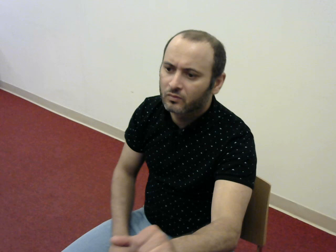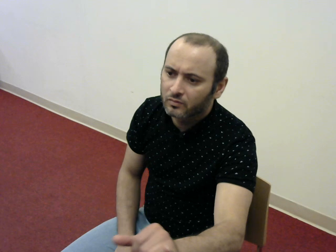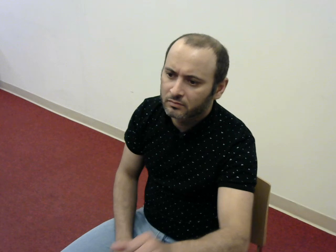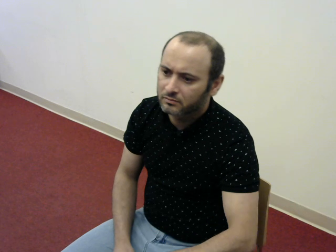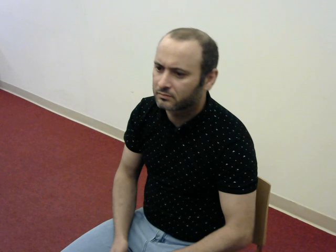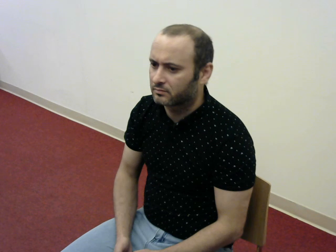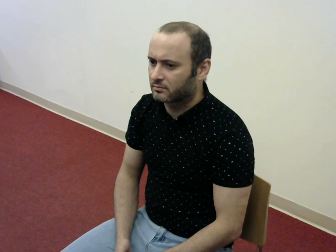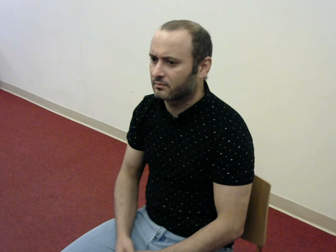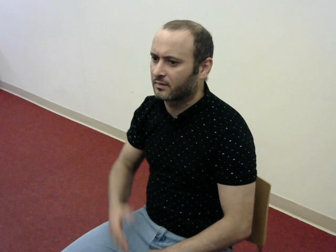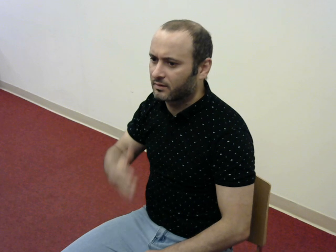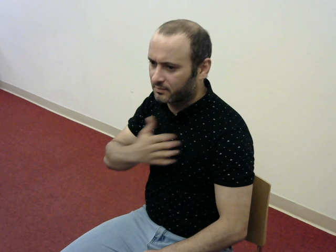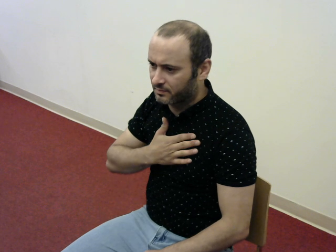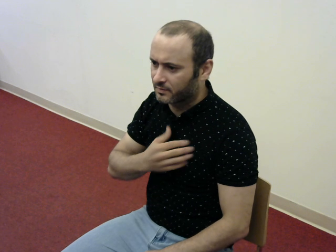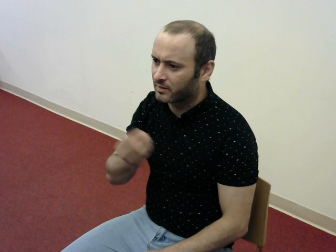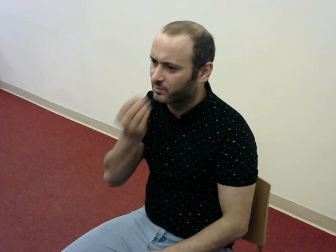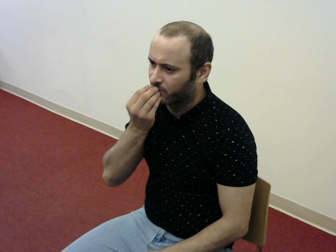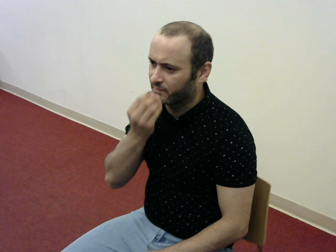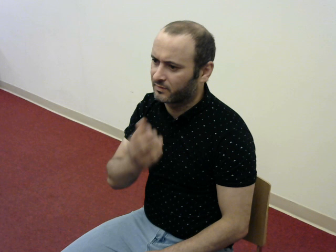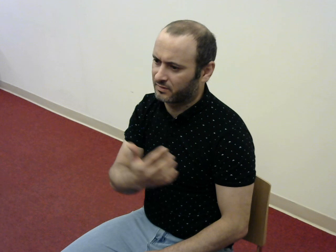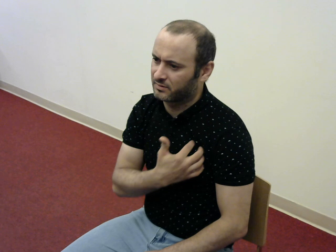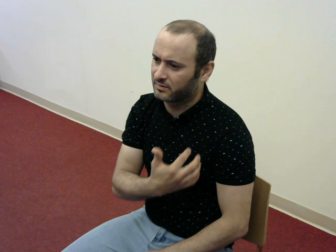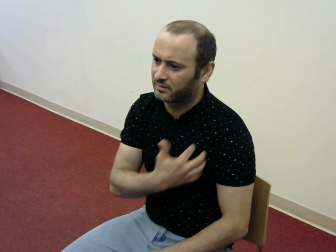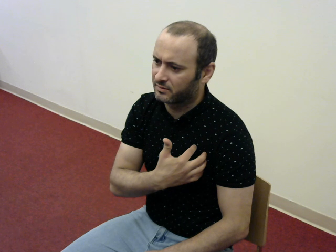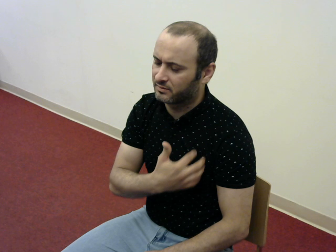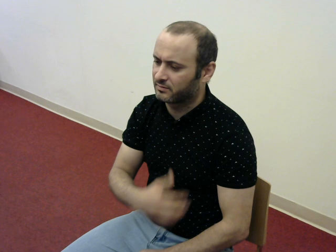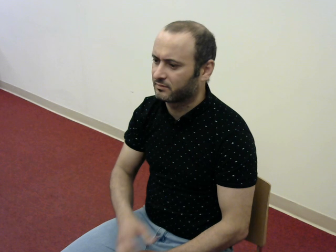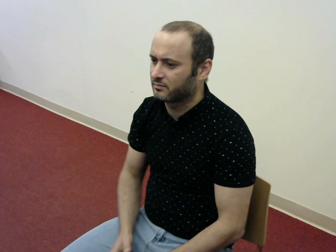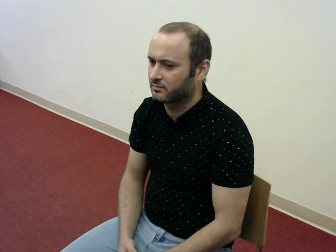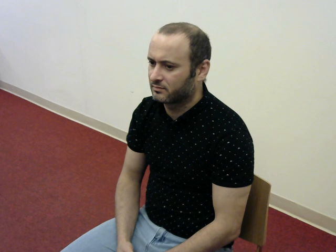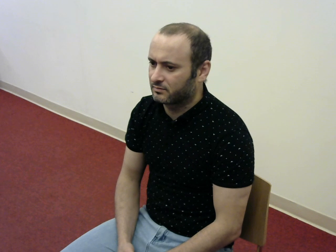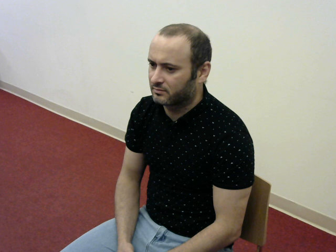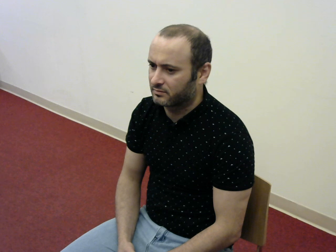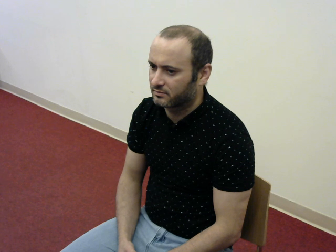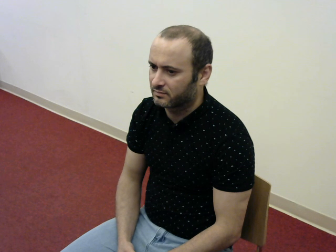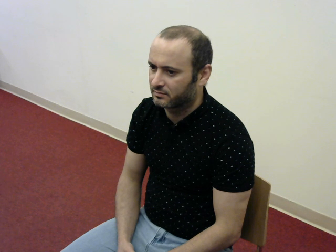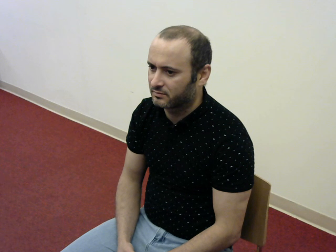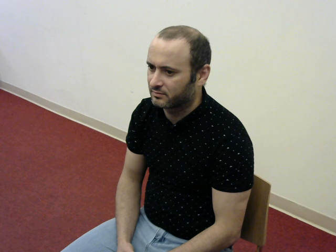Mən yemək istəyirəm